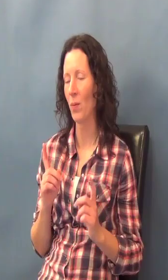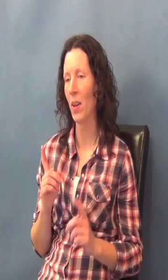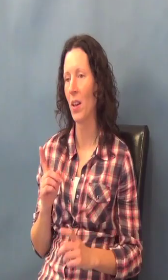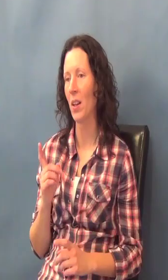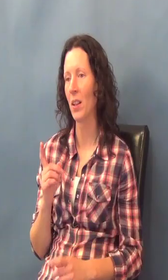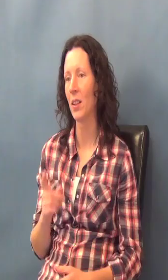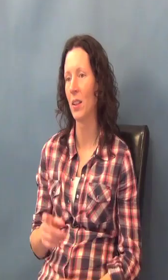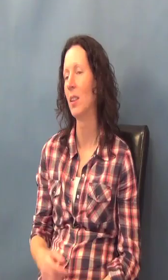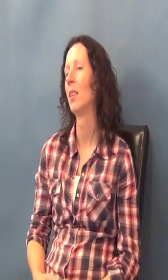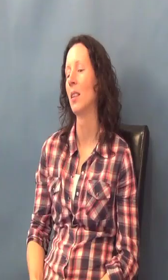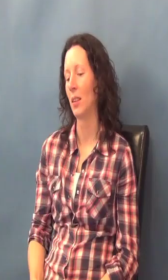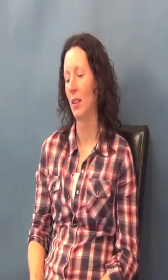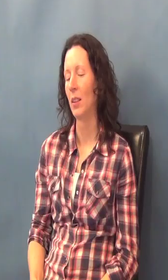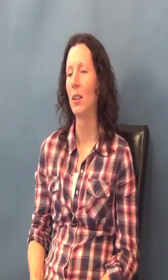Uwaga.